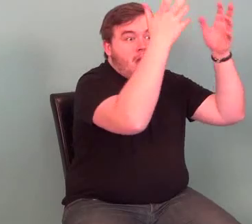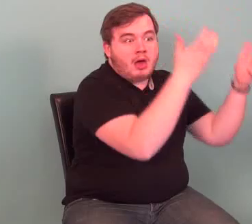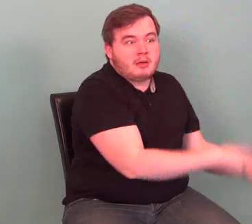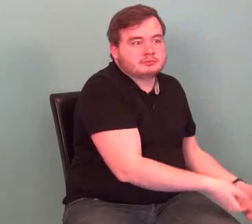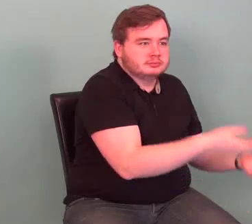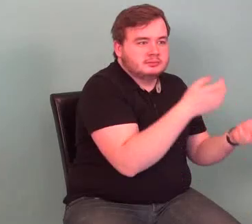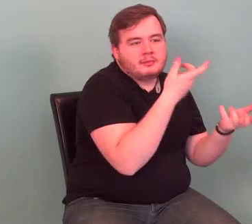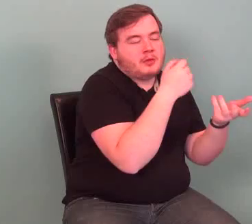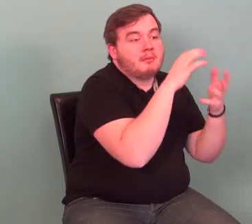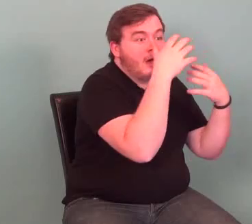Coś się tam działo, więc ul spadł.